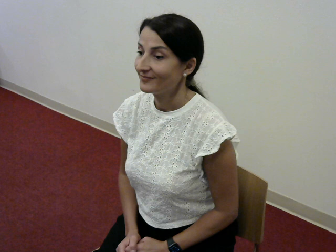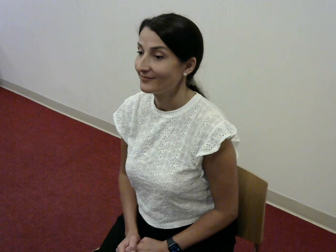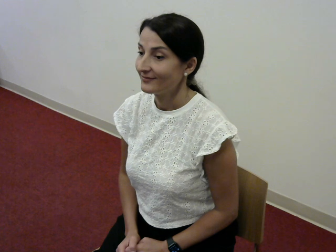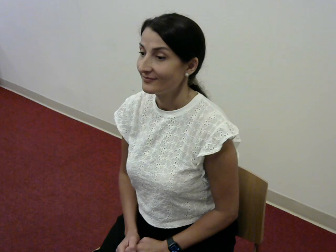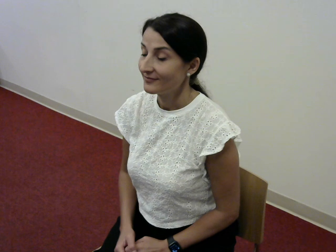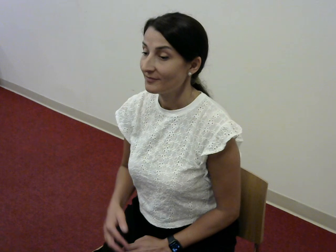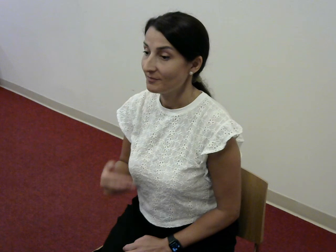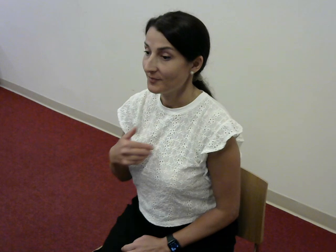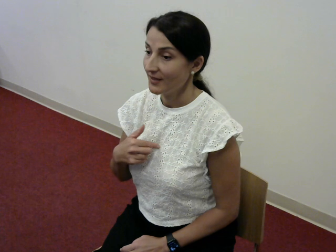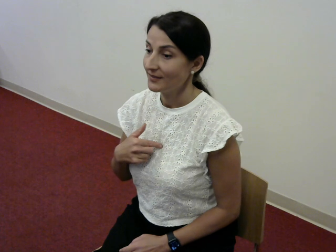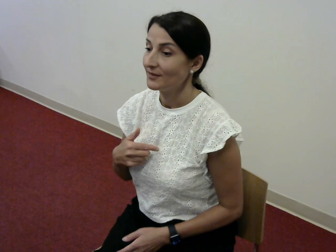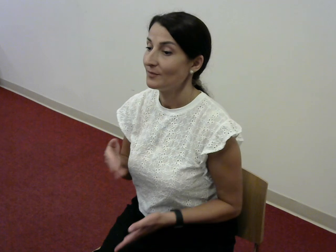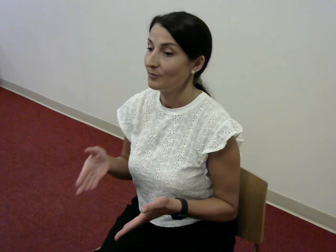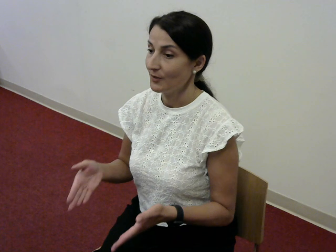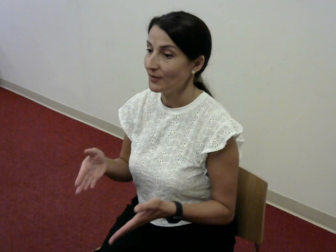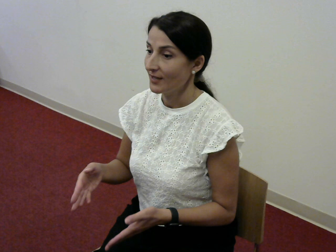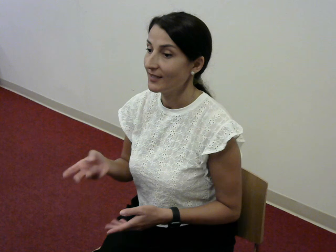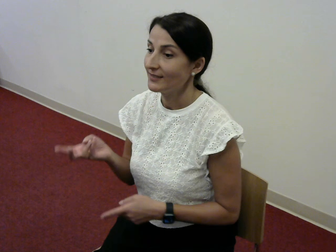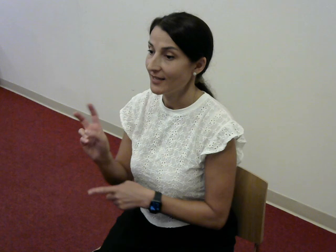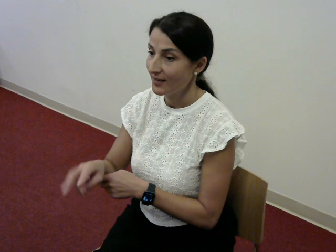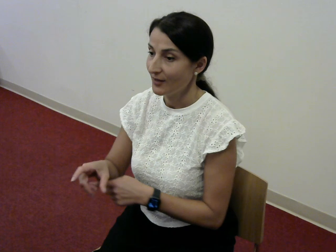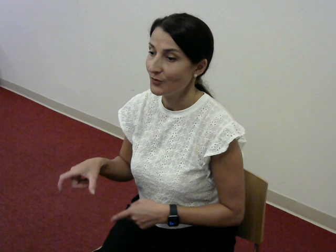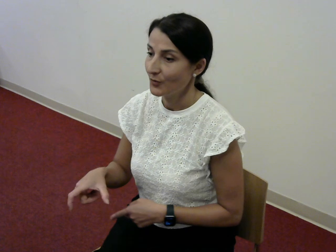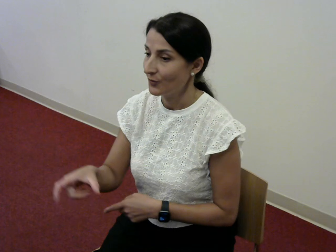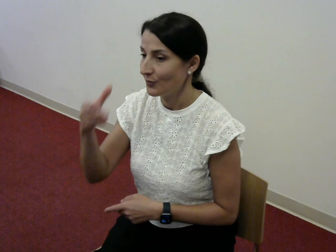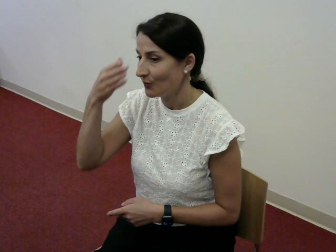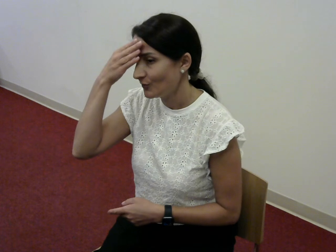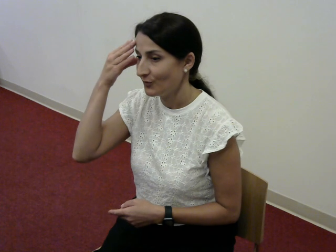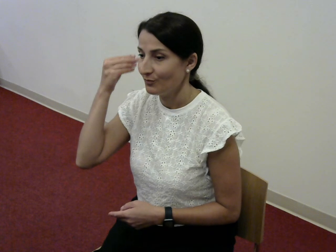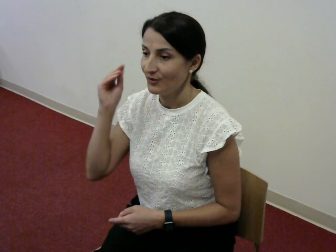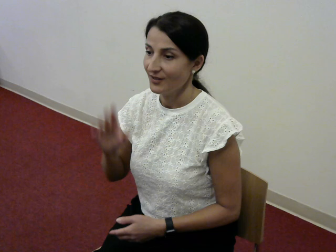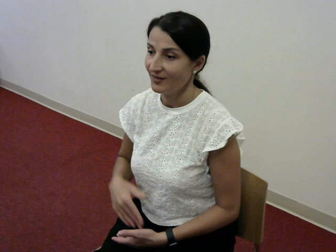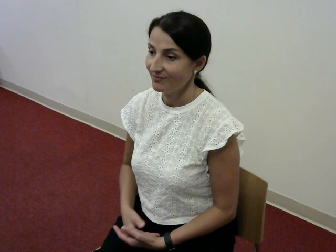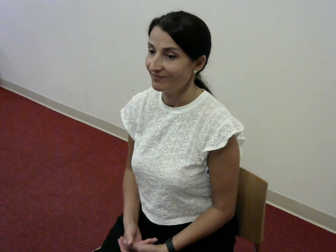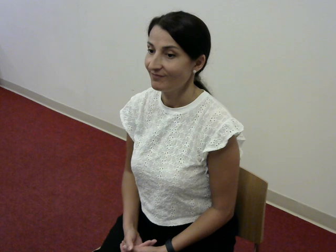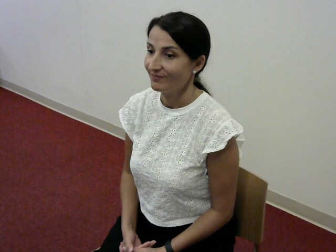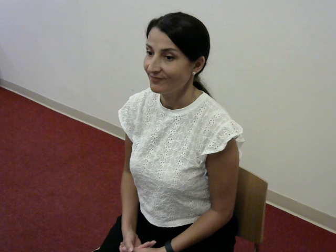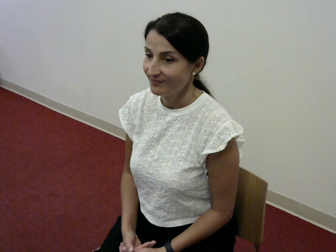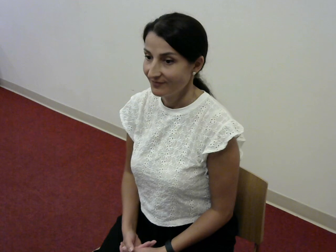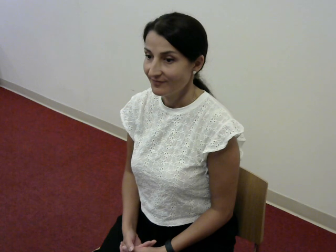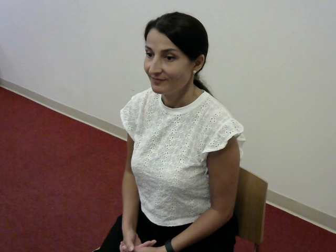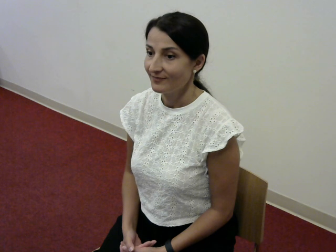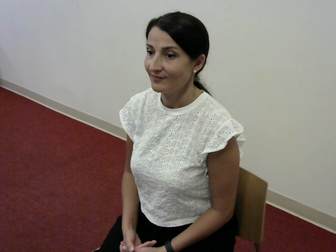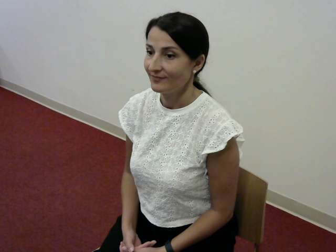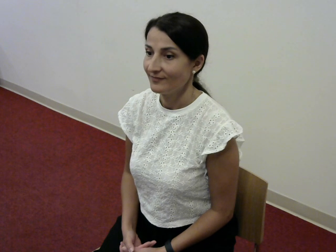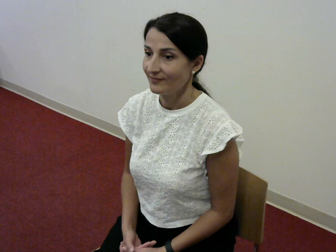Mən bura gələn yolu unutmuşam